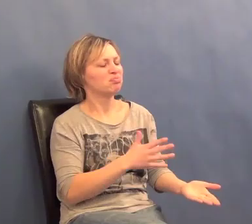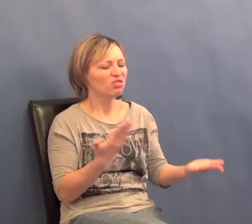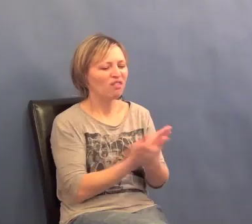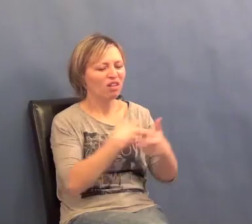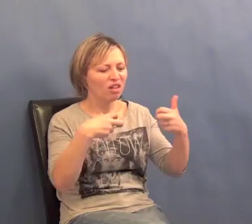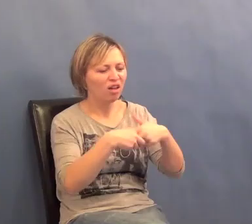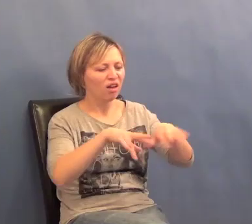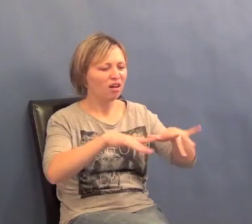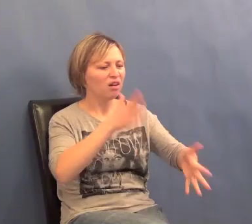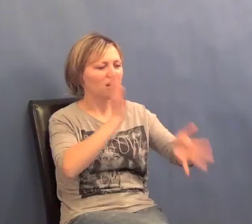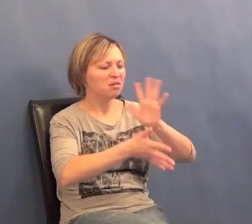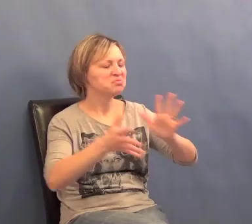Są nowości, internet, komputer, rozmawiają przez kamerę.